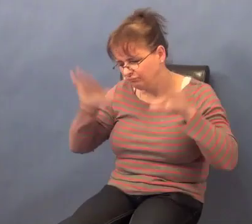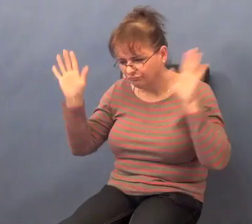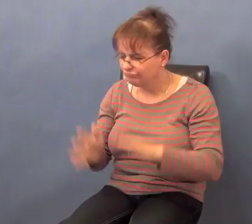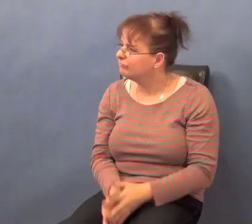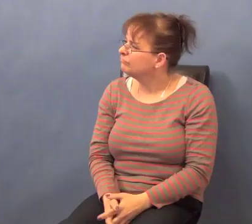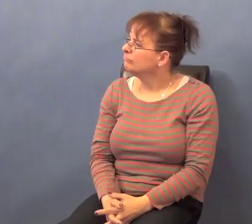Nie chcę.